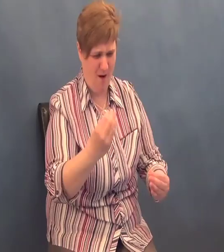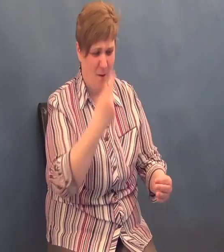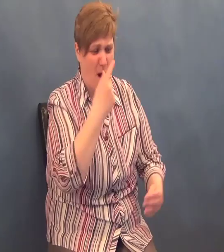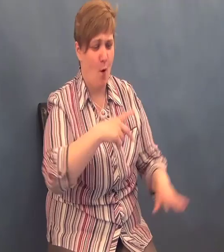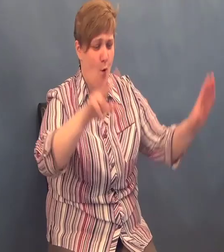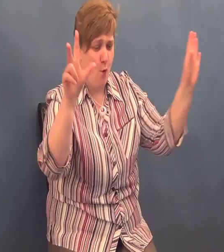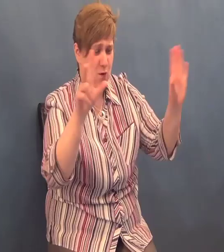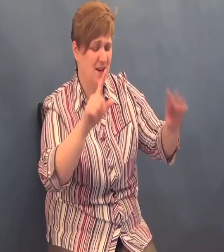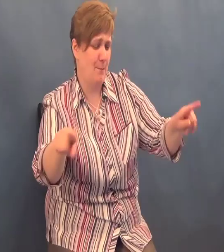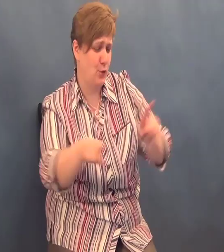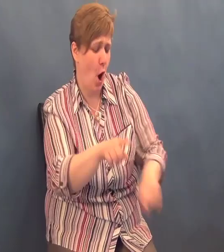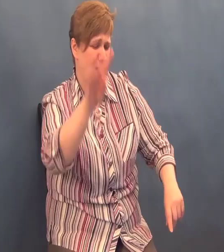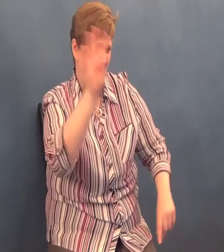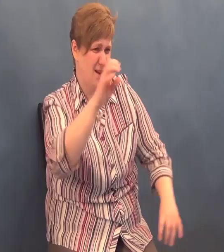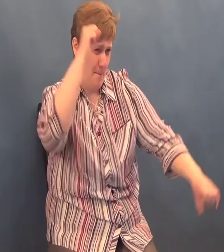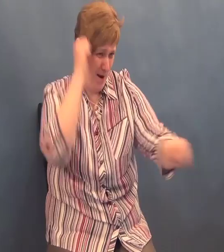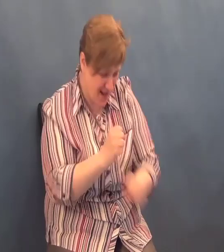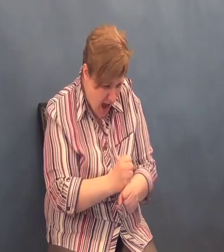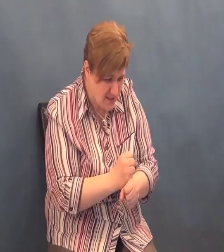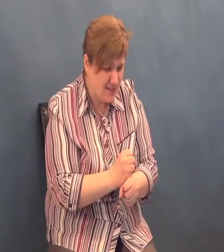Zobacz, od ósmej do czwartej pracuję.